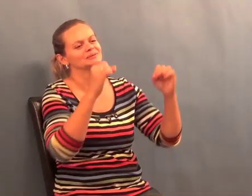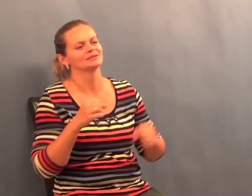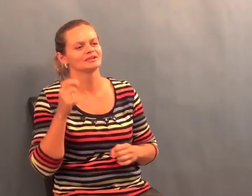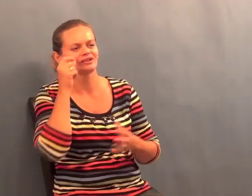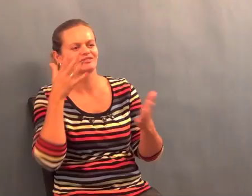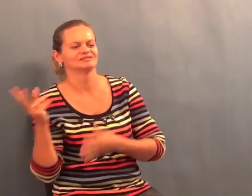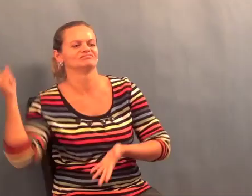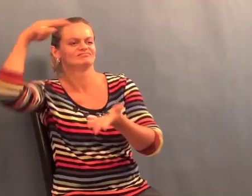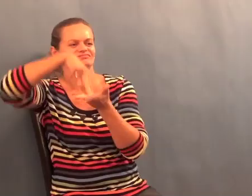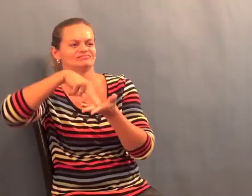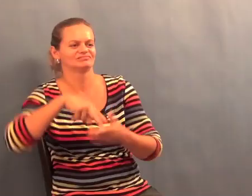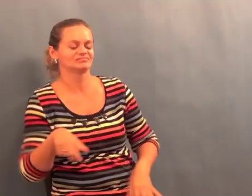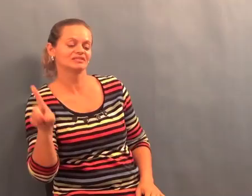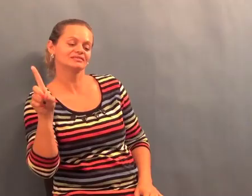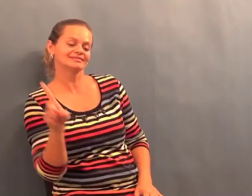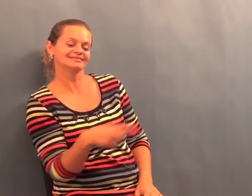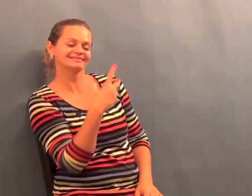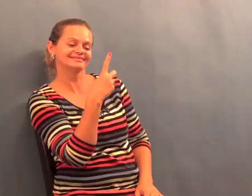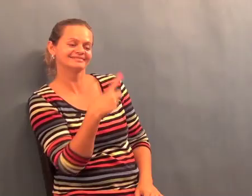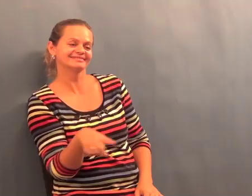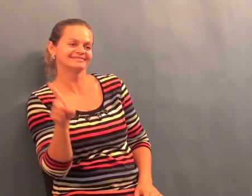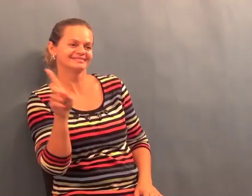Kot był przygotowany, wskoczył koło huśtawki i popychał ptaszka palcem.